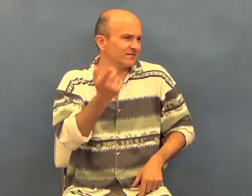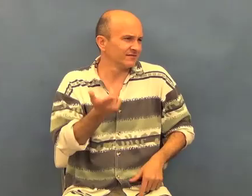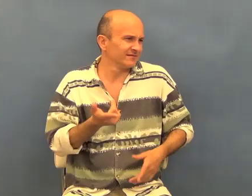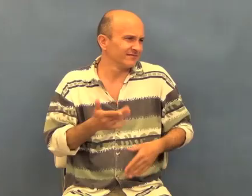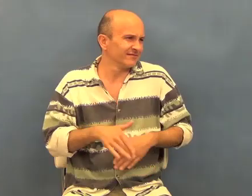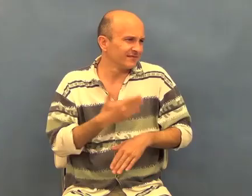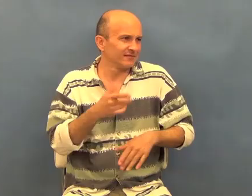A, nagość...